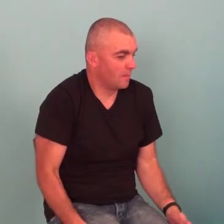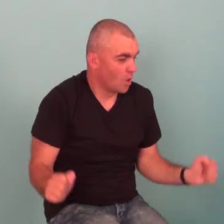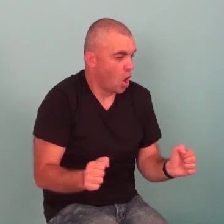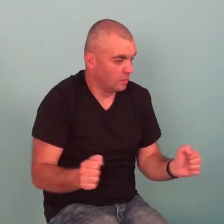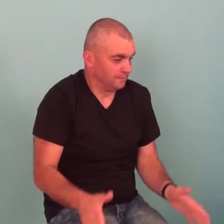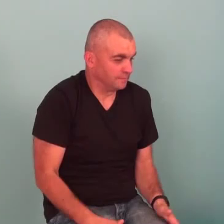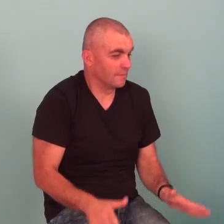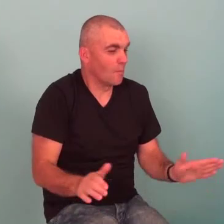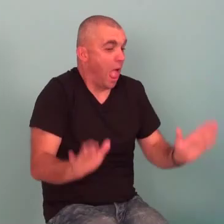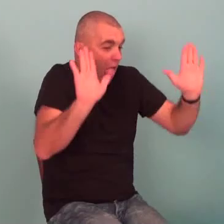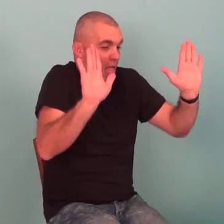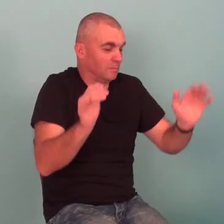Boi się i trzyma ręce wzdłuż tułowia, a potem unosi je w geście poddania.